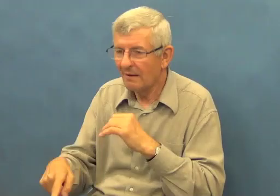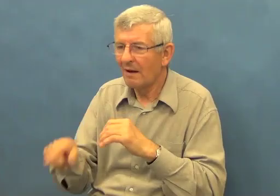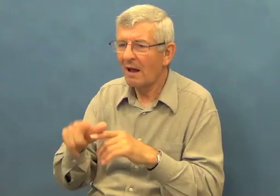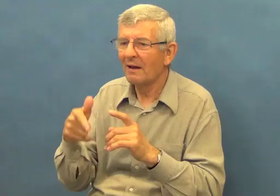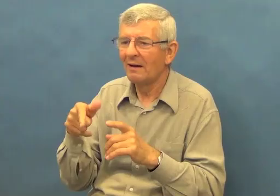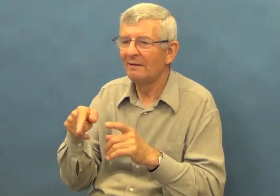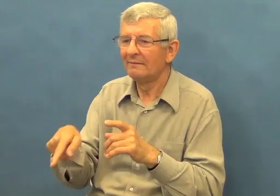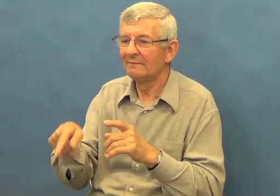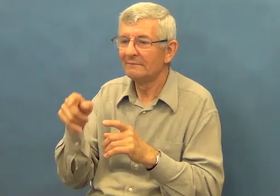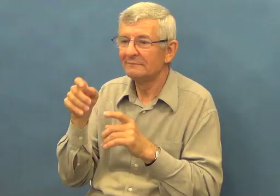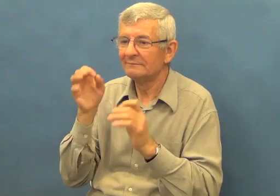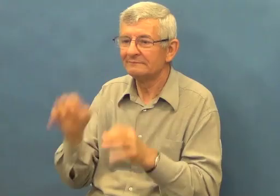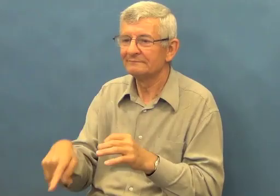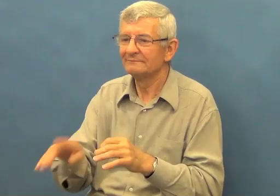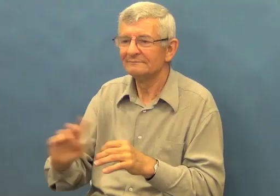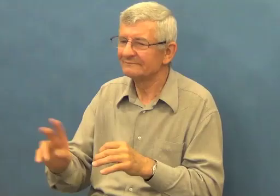Ale ta właściwa nie.